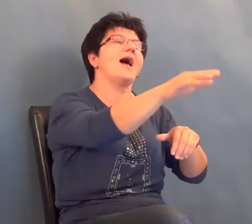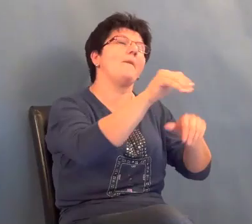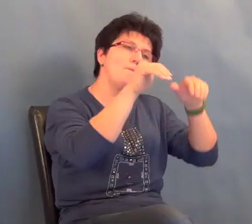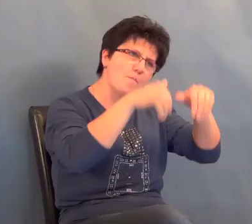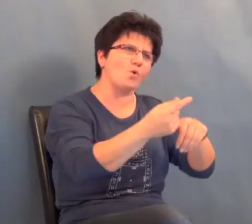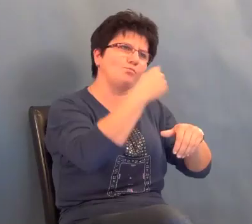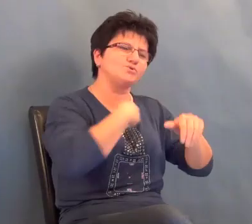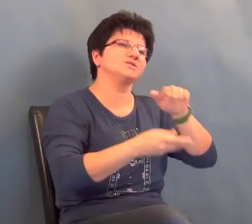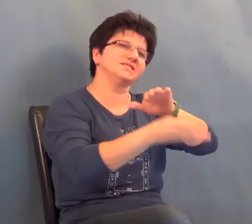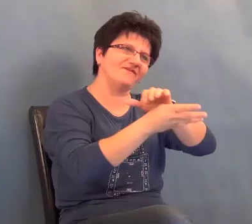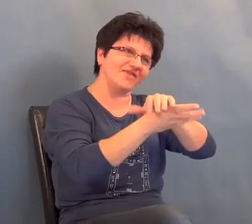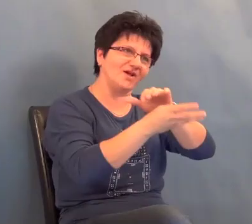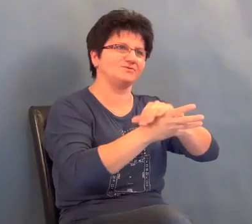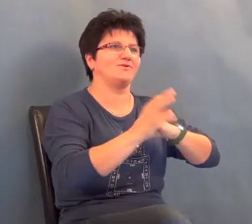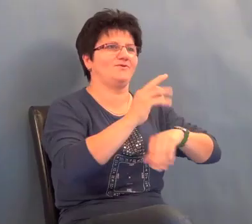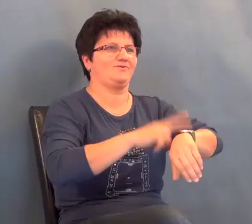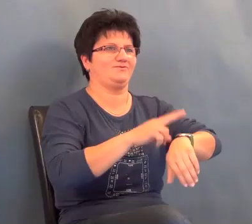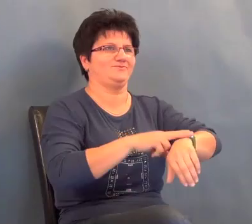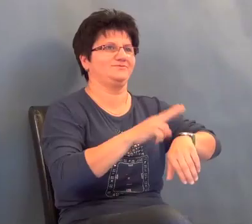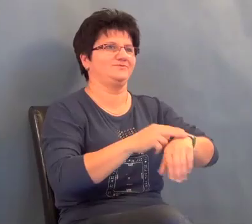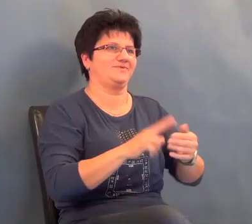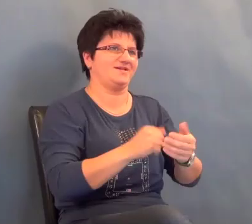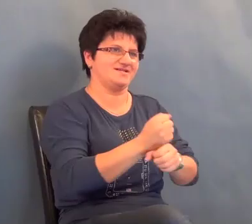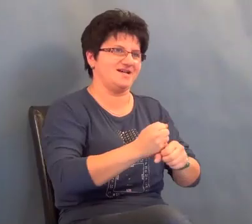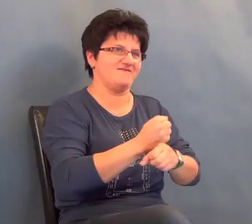Możesz przyjść do mnie o godzinie dziewiętnastej na kawę.